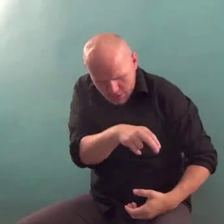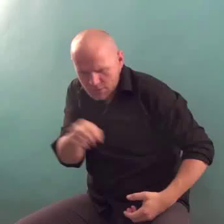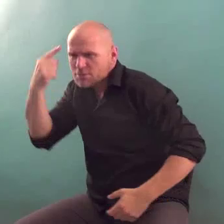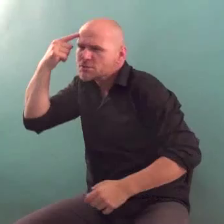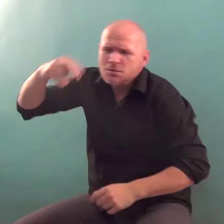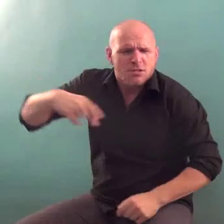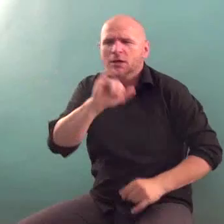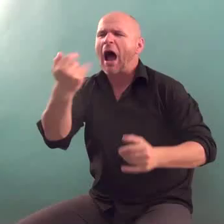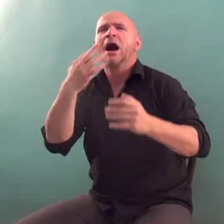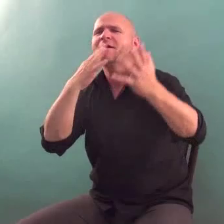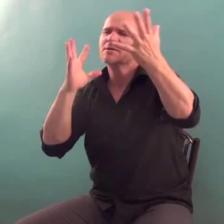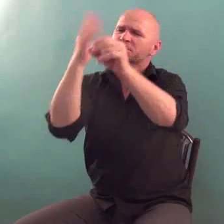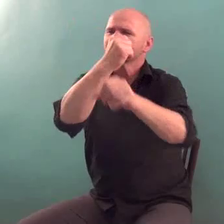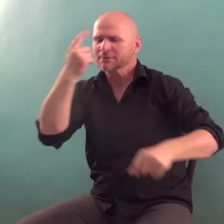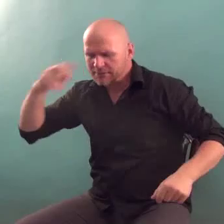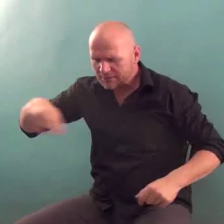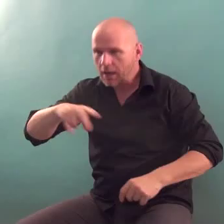Chodząc, myśli jak złapać ptaszka.